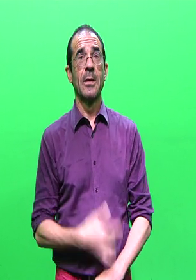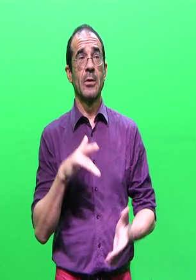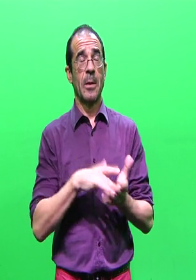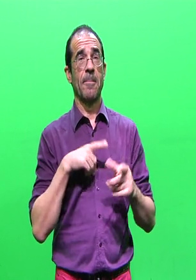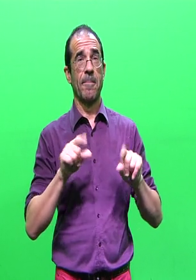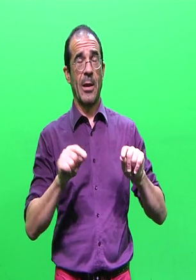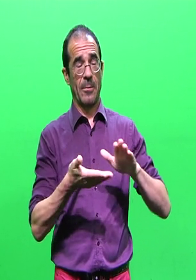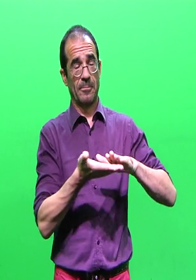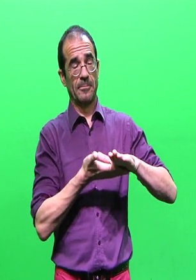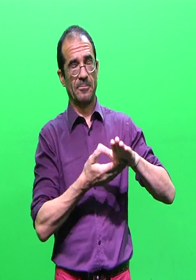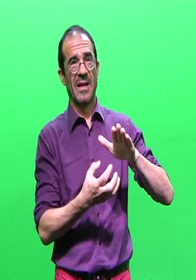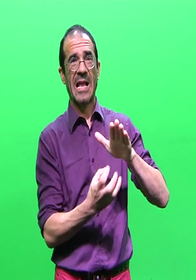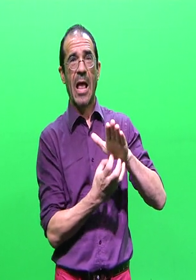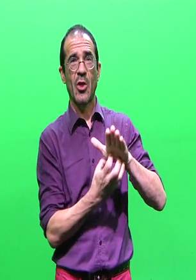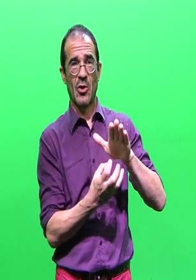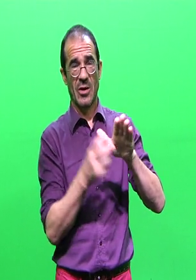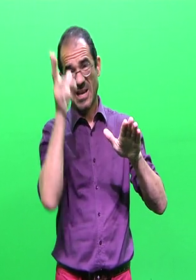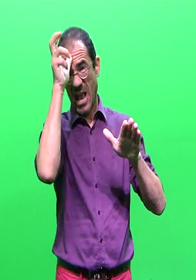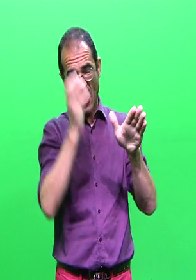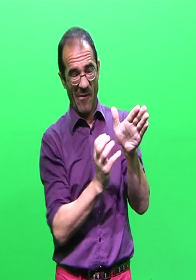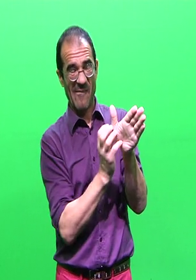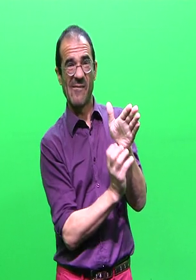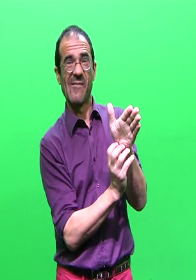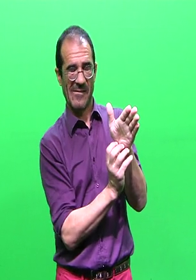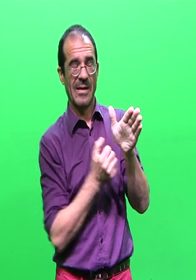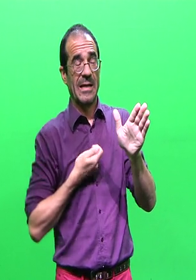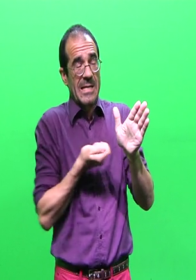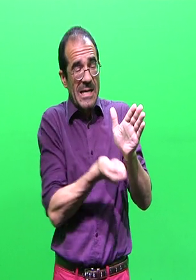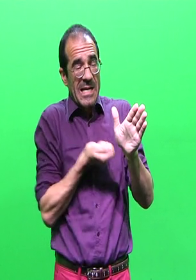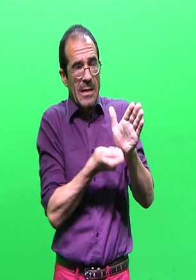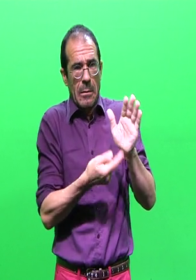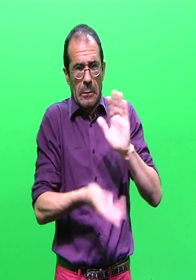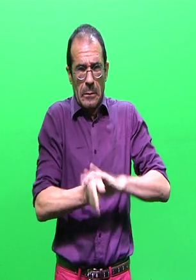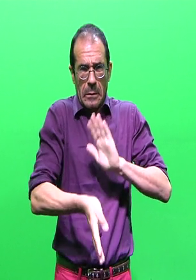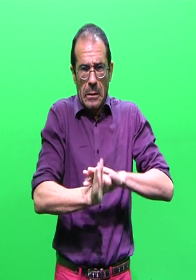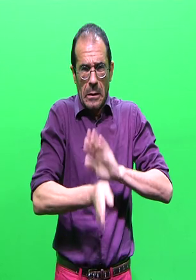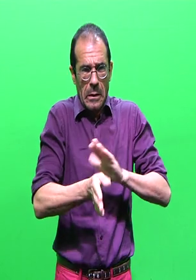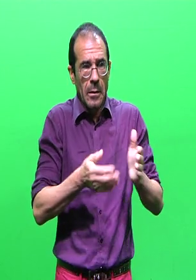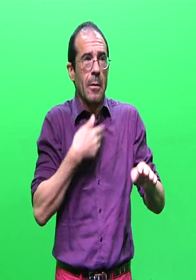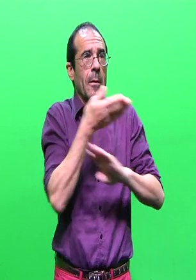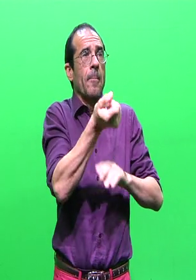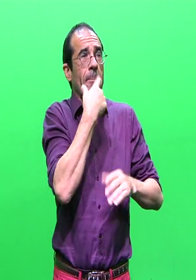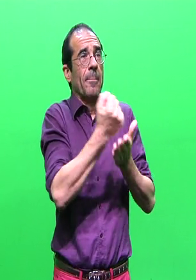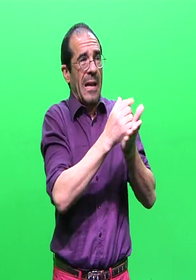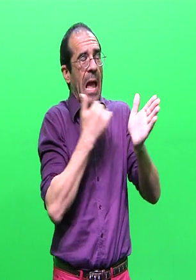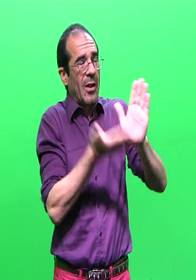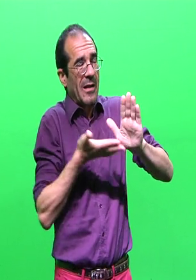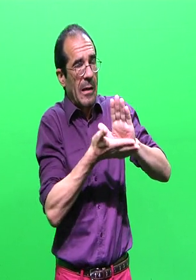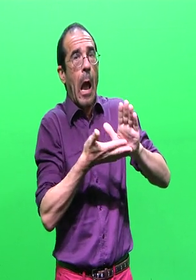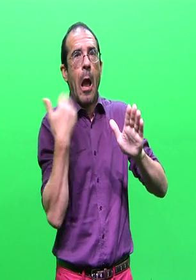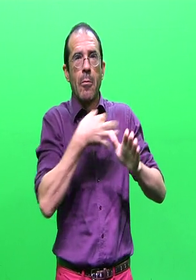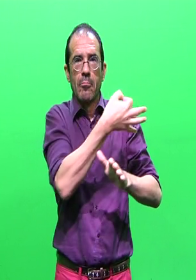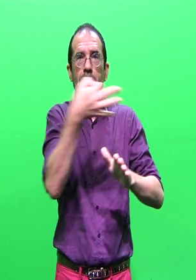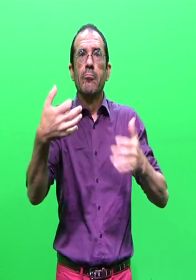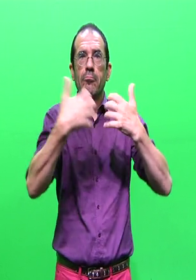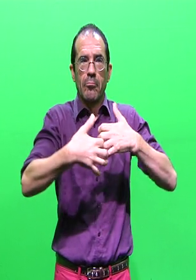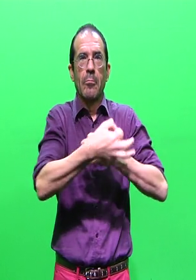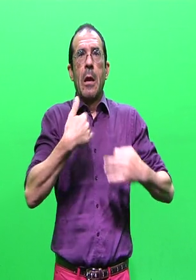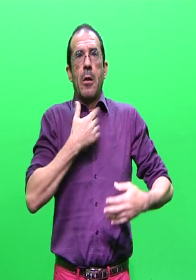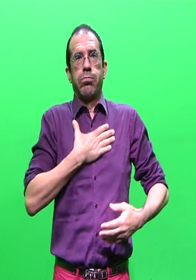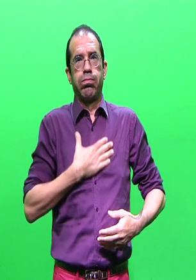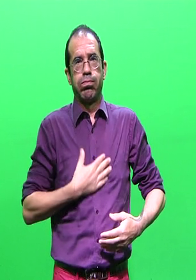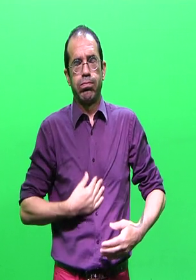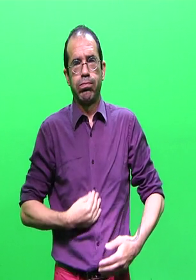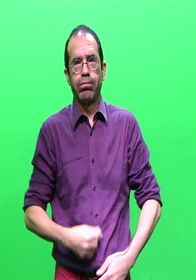Tinc durícies a les plantes dels peus, i ulls de poll als peus. Me'ls llimava, però no marxaven. Vaig anar a la farmàcia i em van donar una pomada que m'ha anat molt bé, funciona, encara rai.